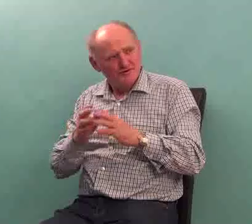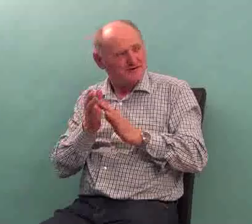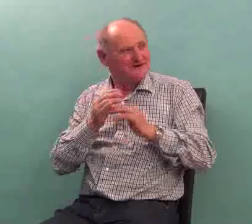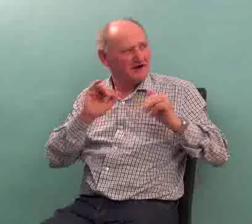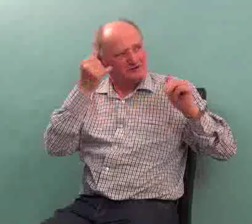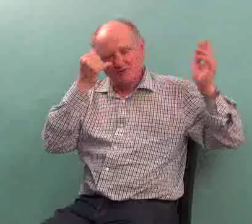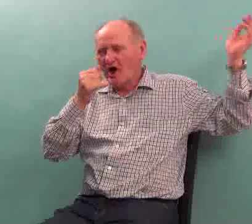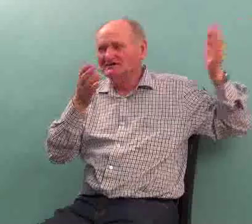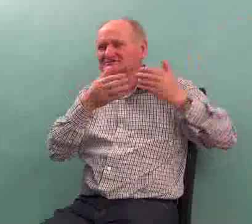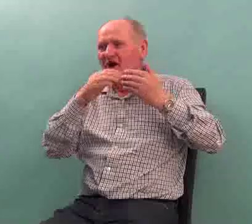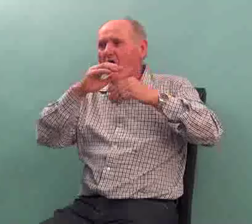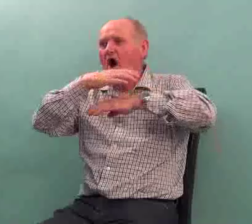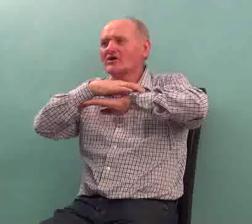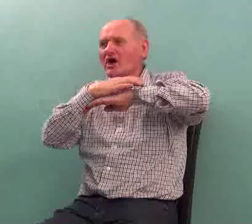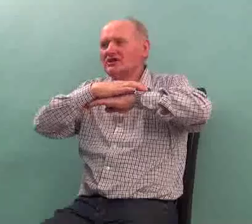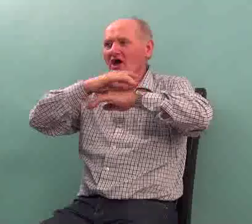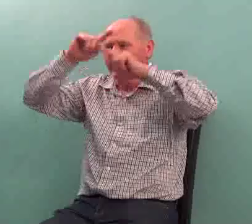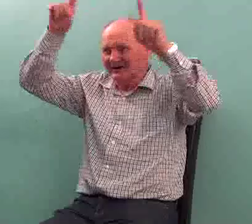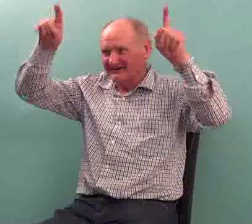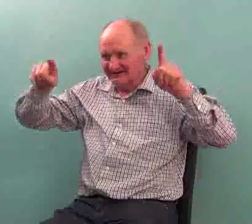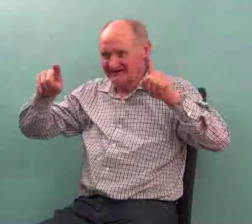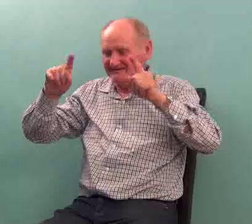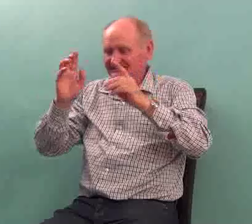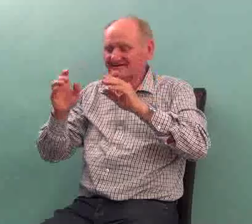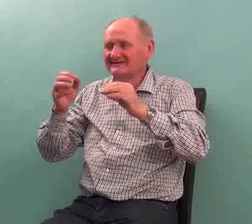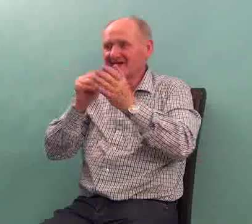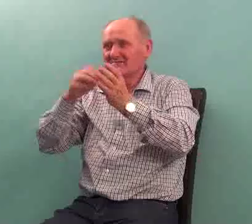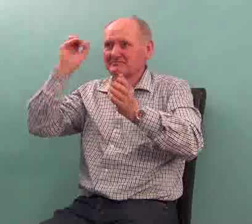Rzuca kamieniem w okno, w szybę.